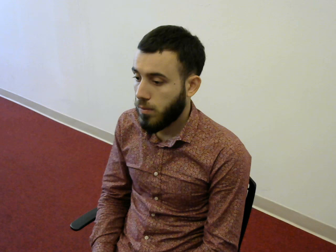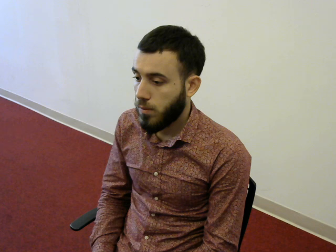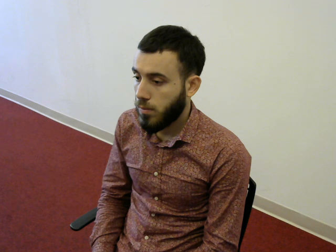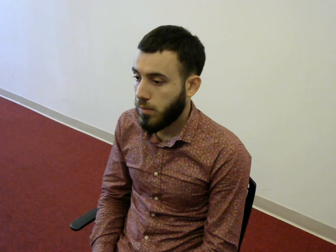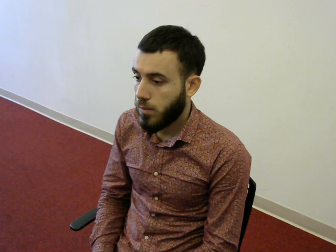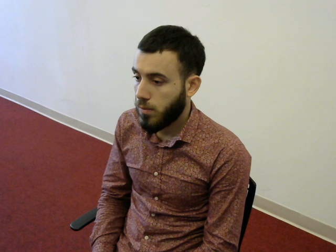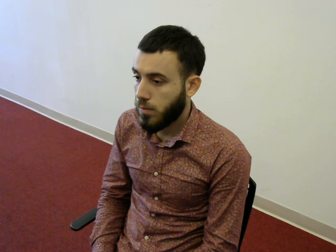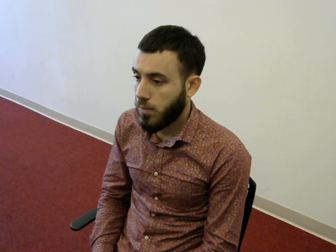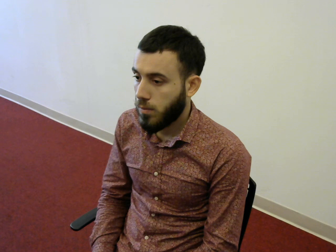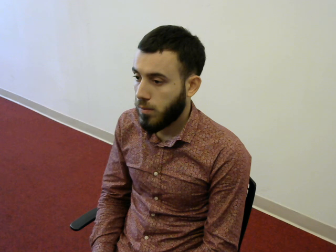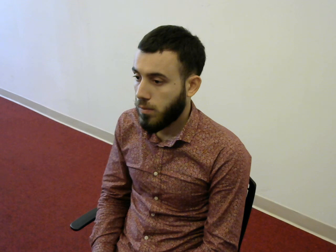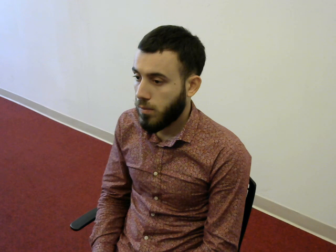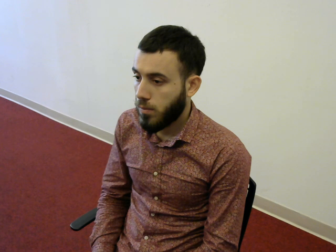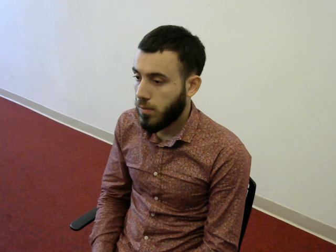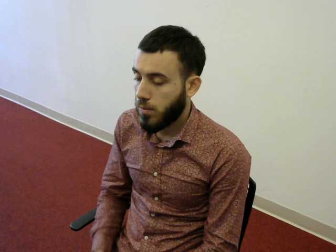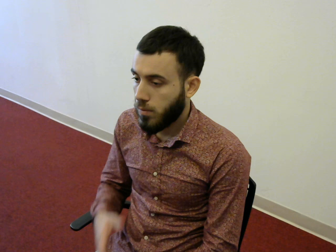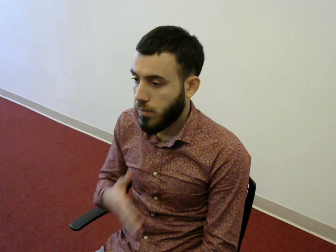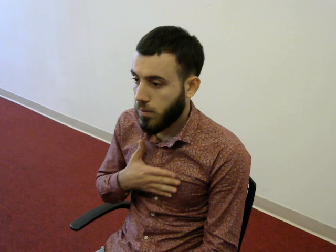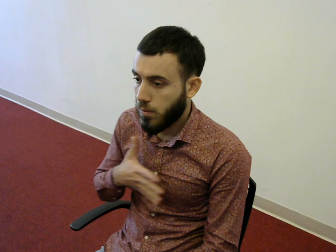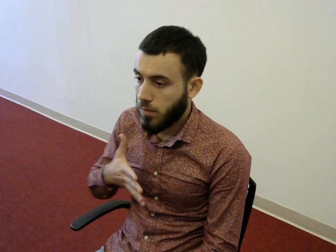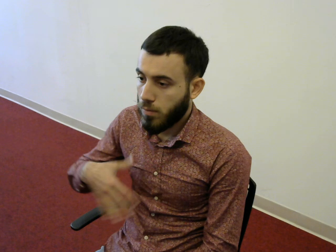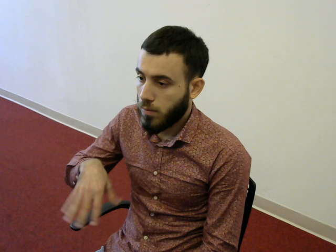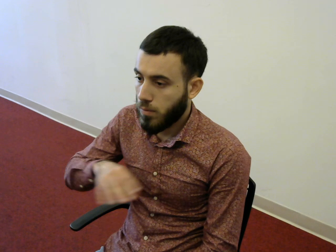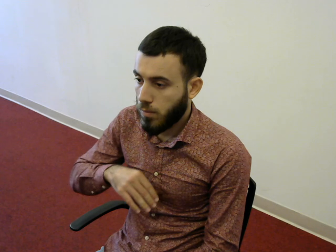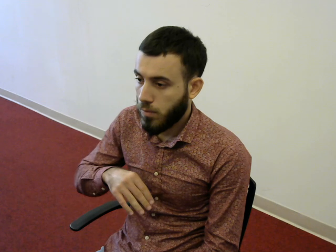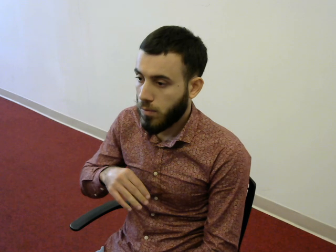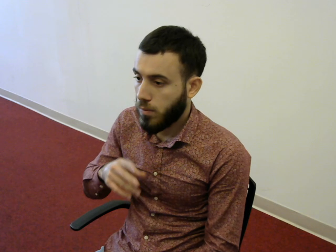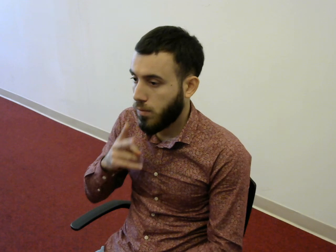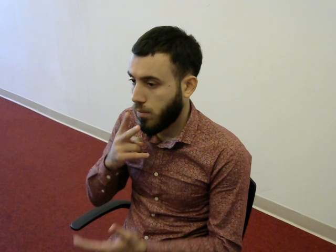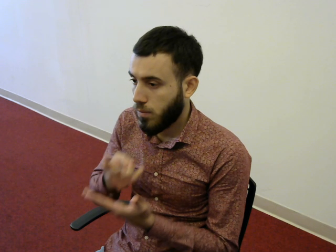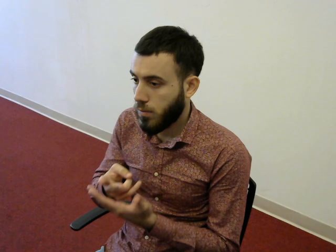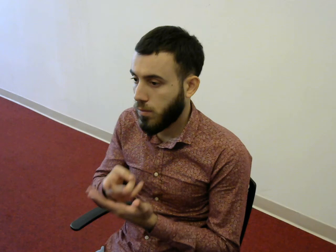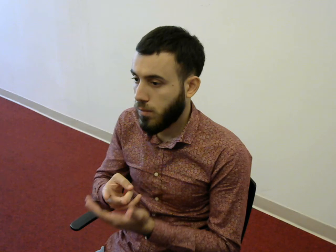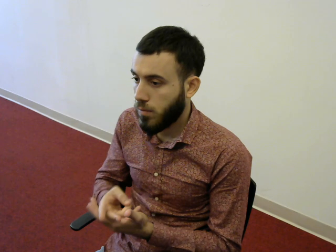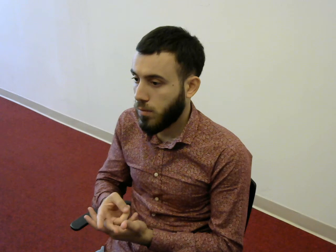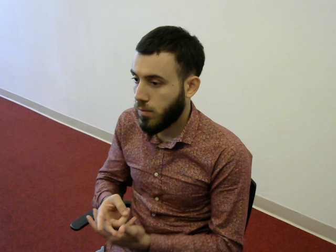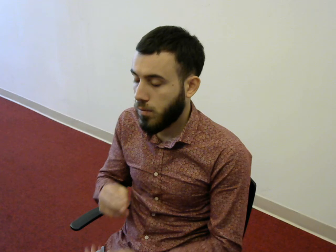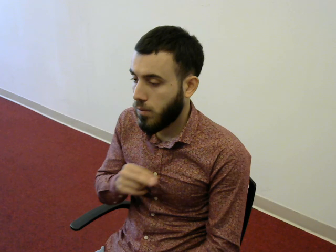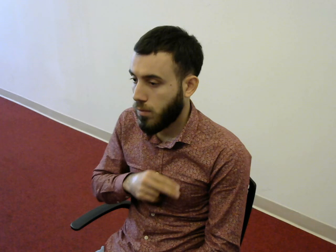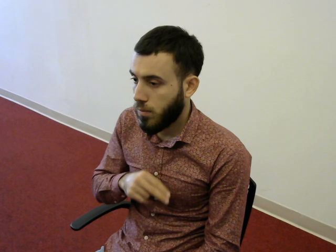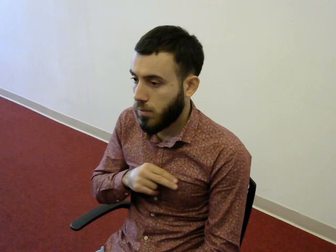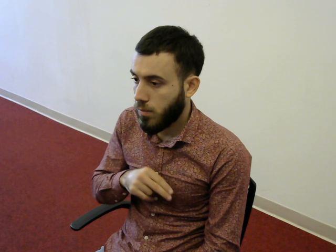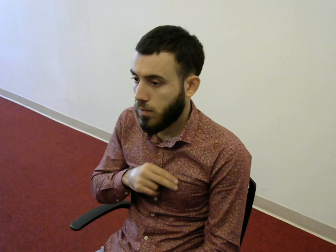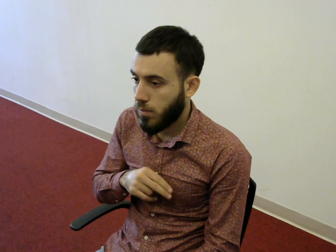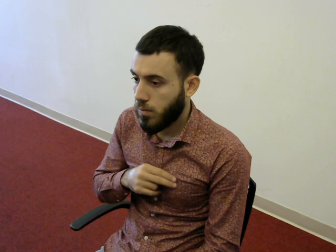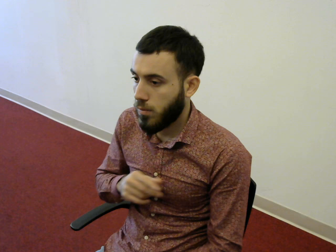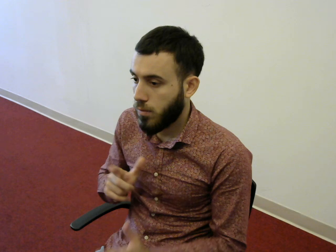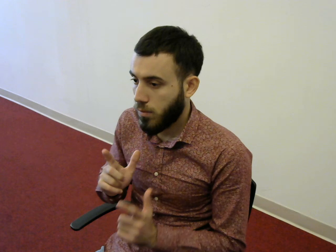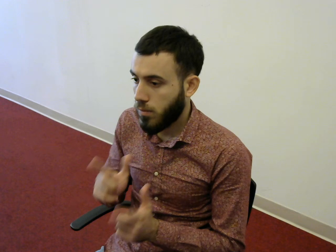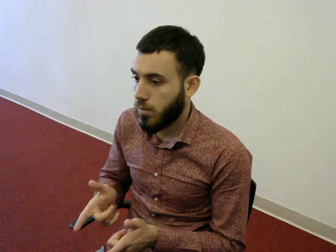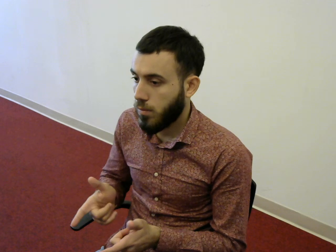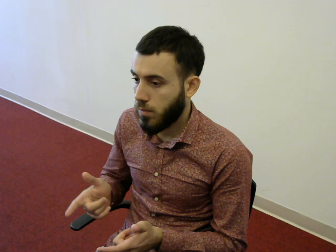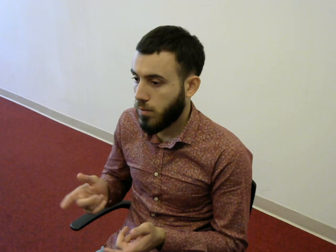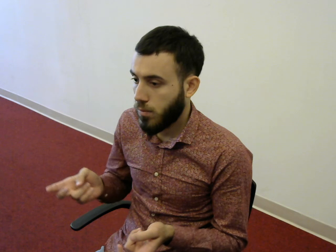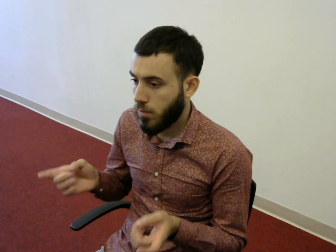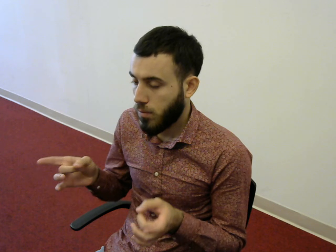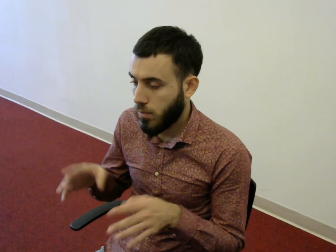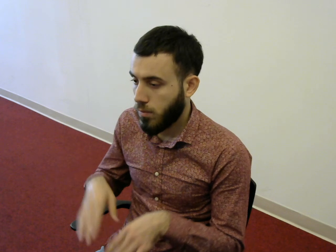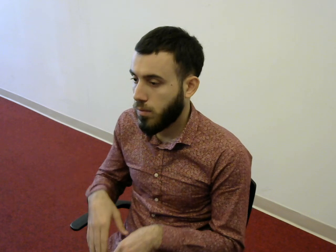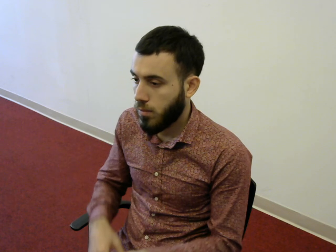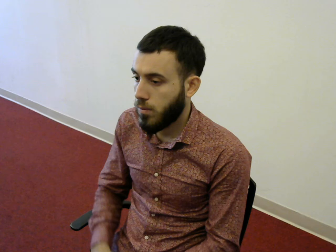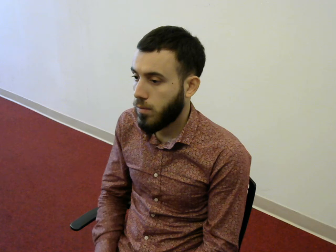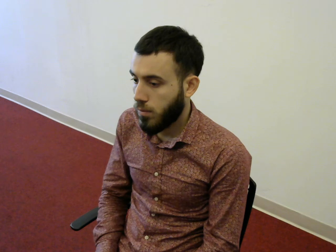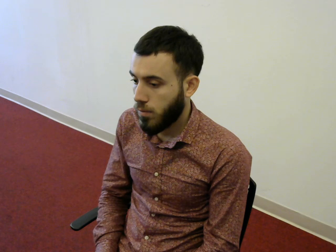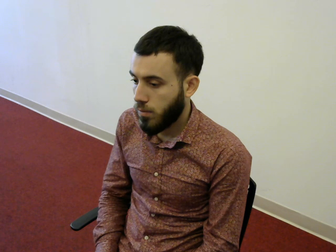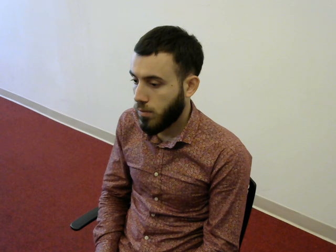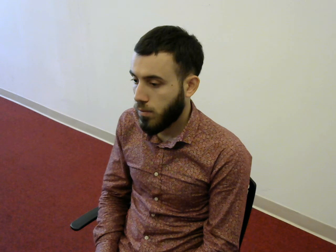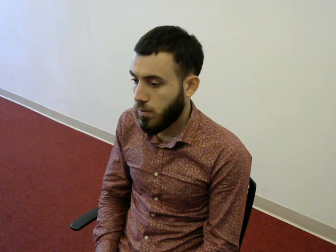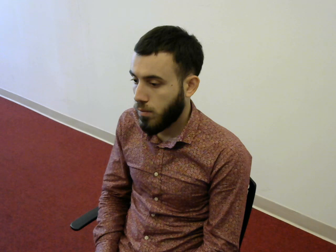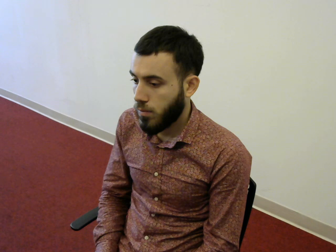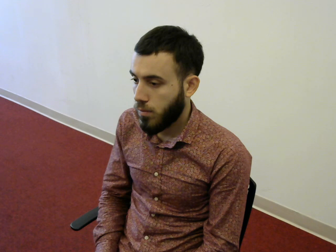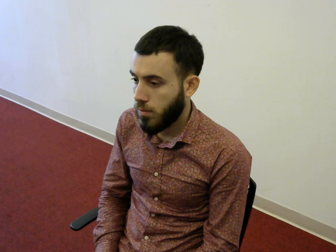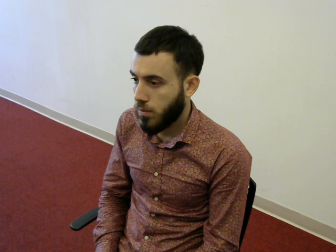Biz göstərilən işdən razı qaldıq